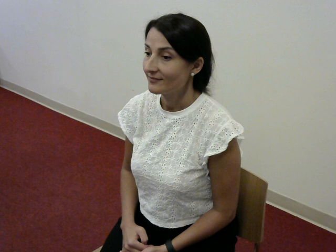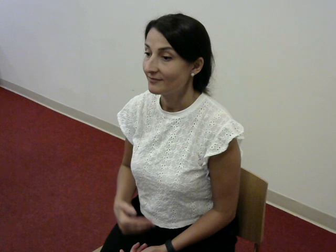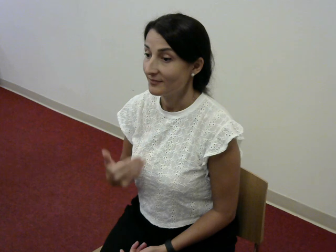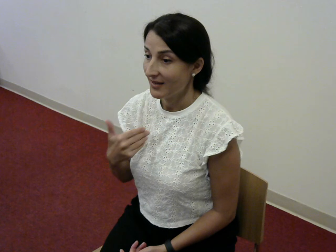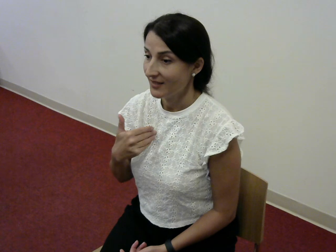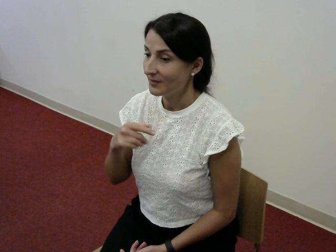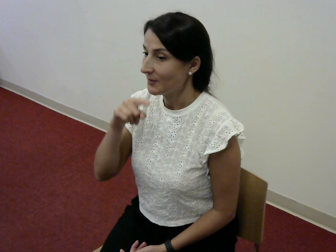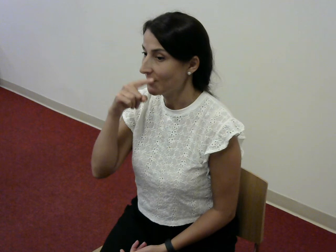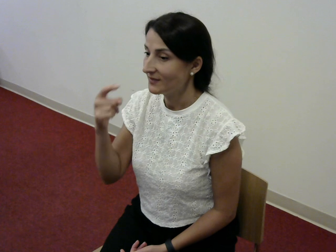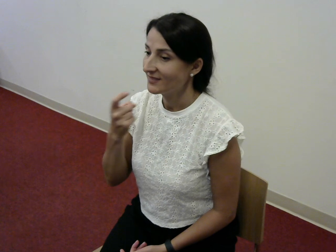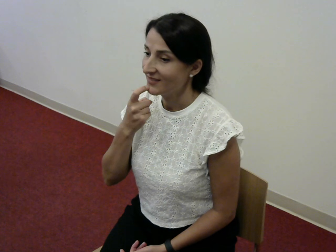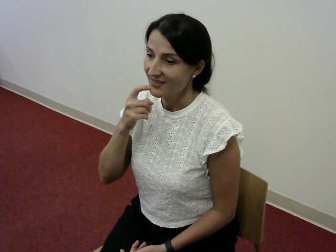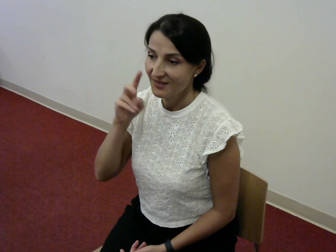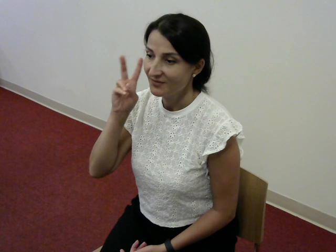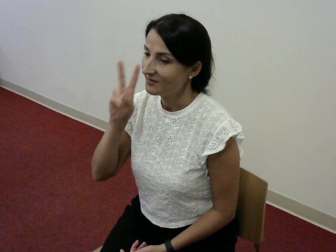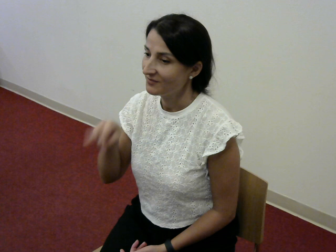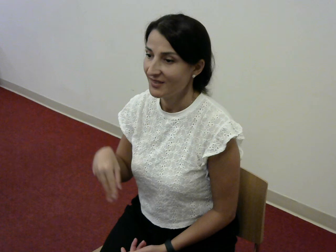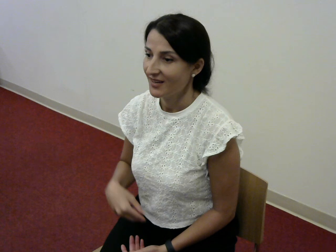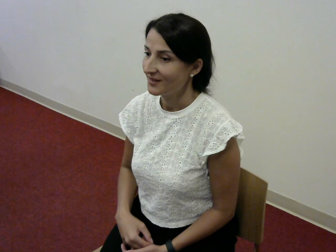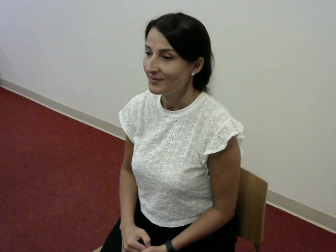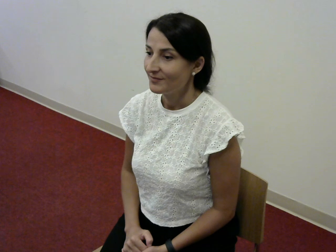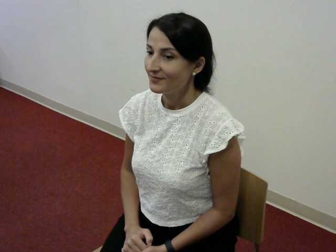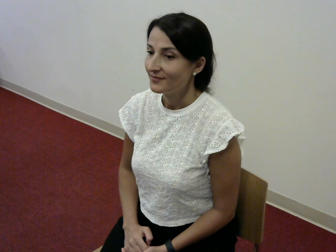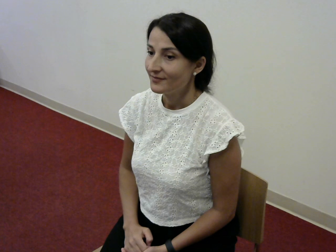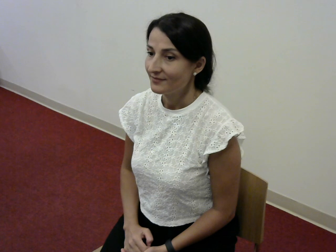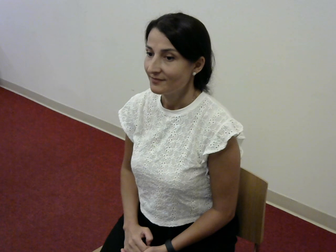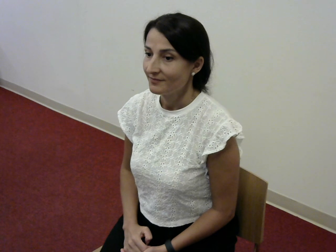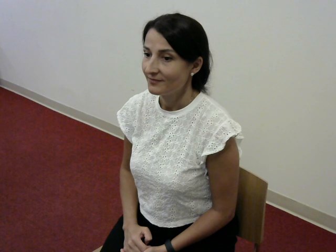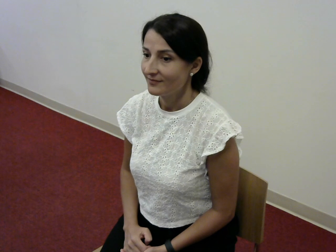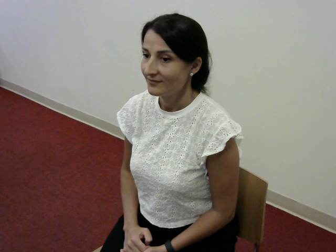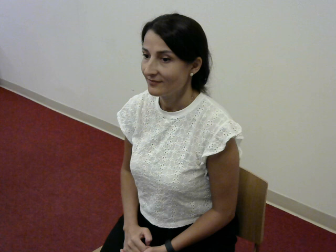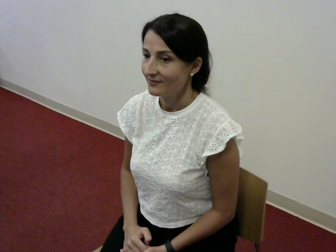Mən rus dilini bilmirəm